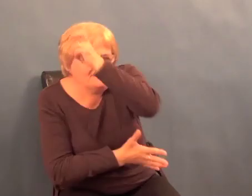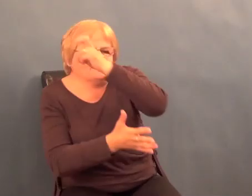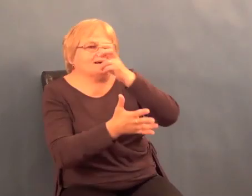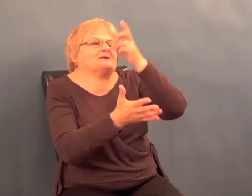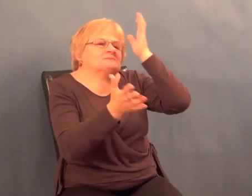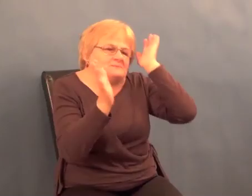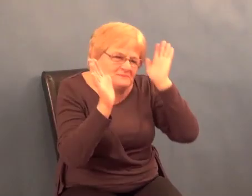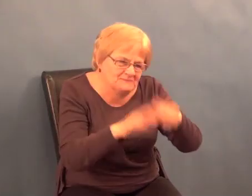No dobrze...